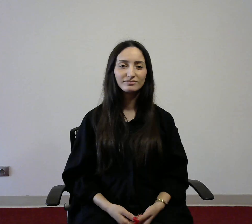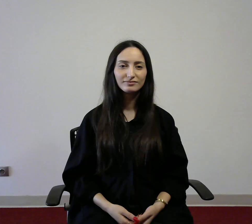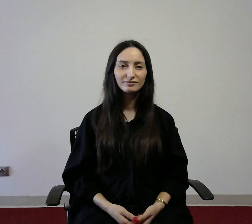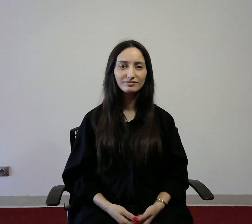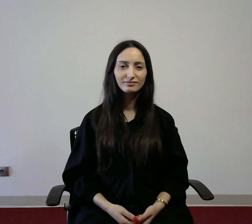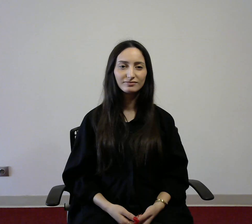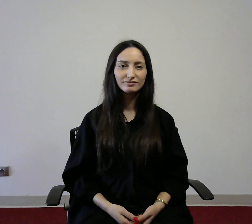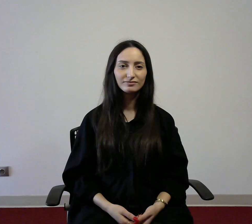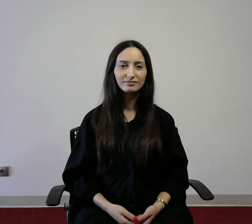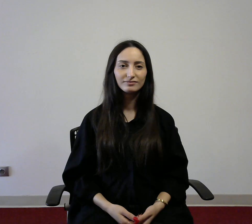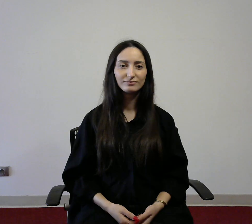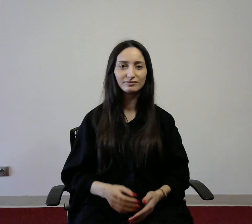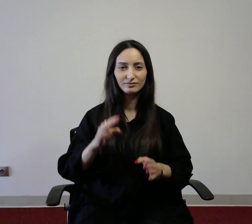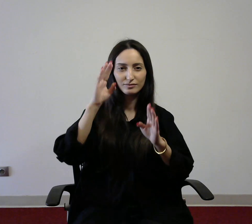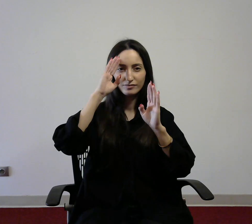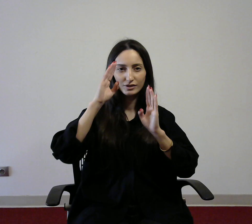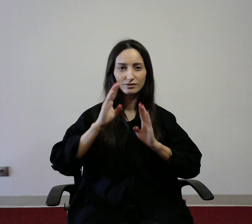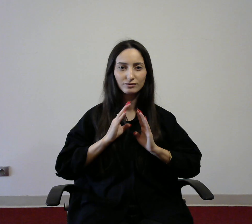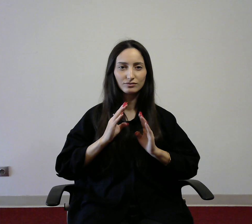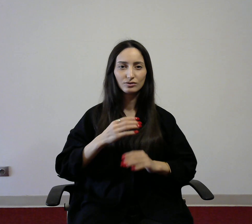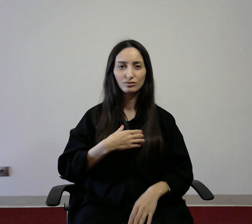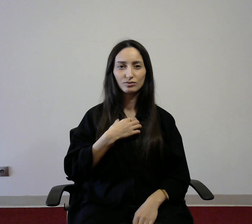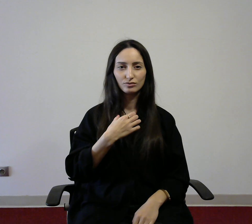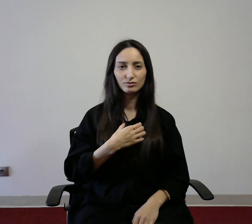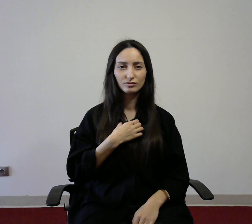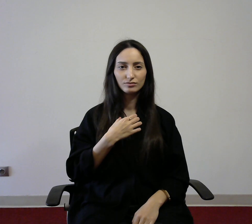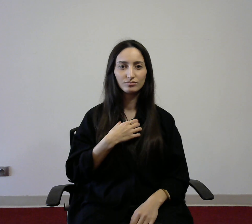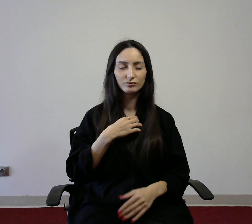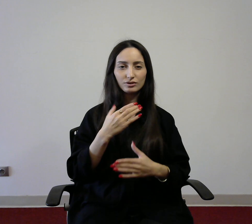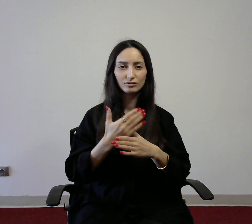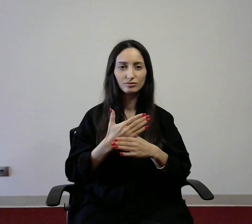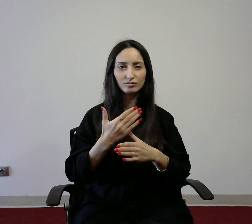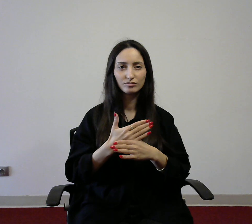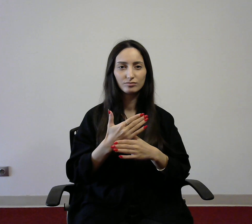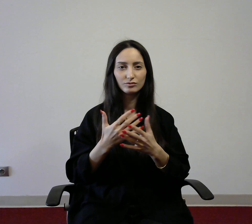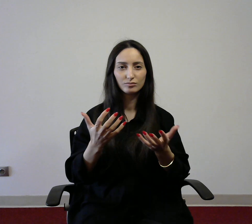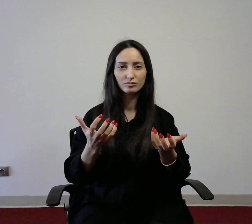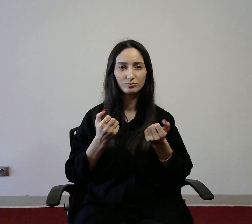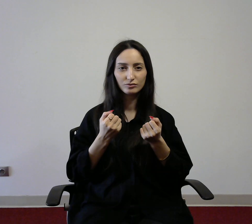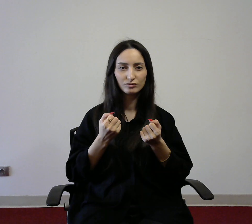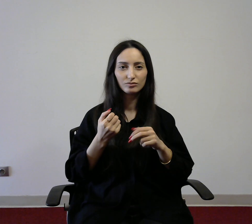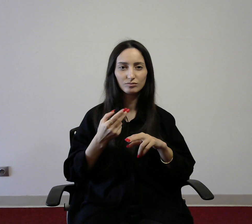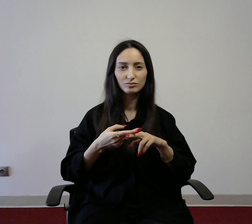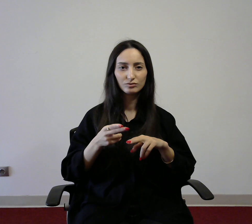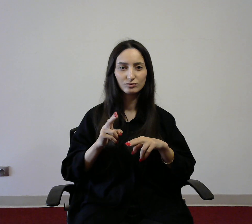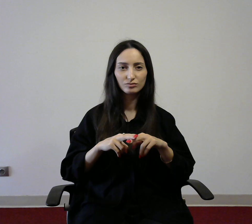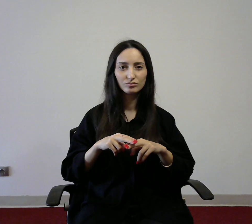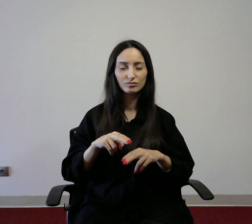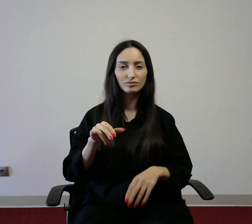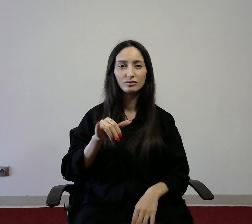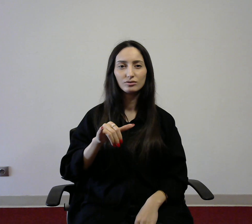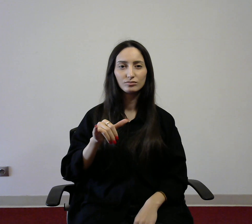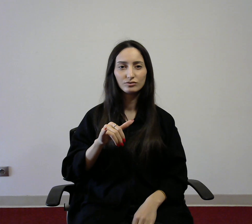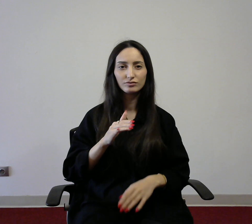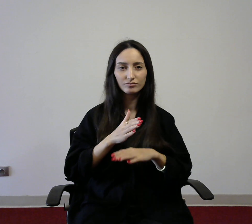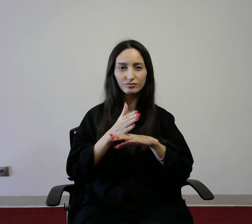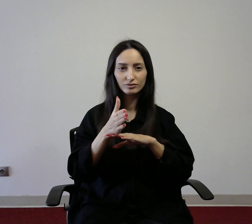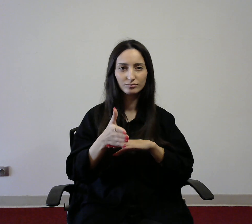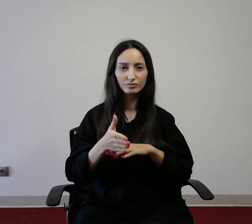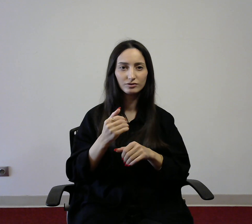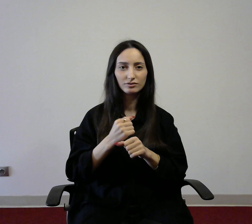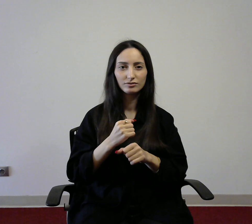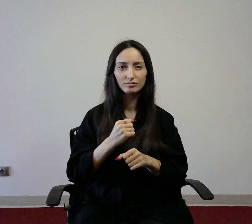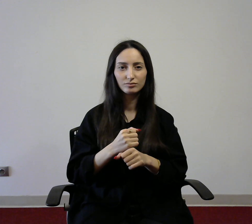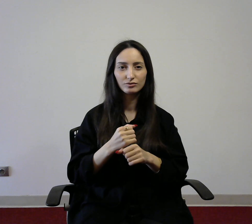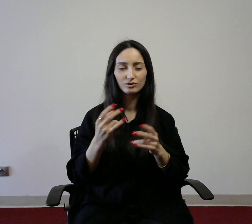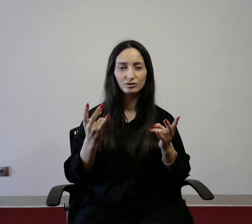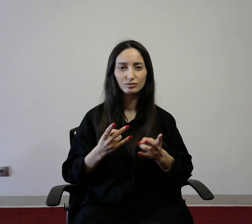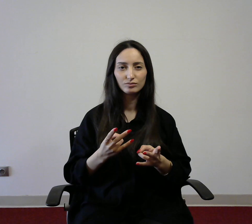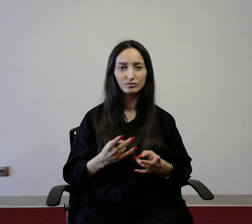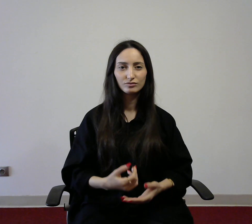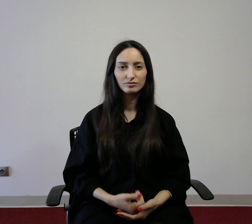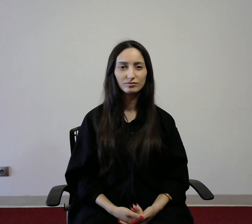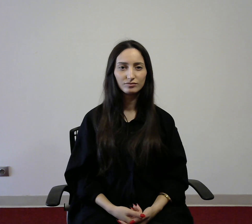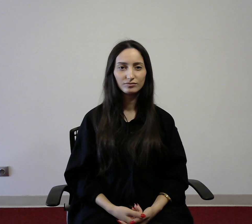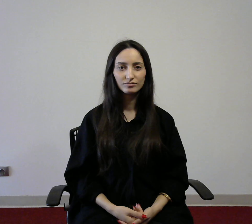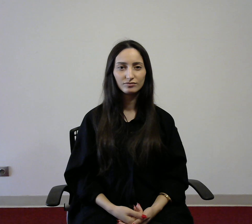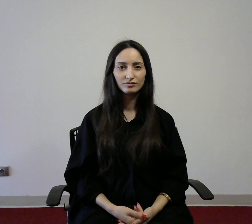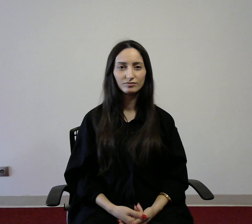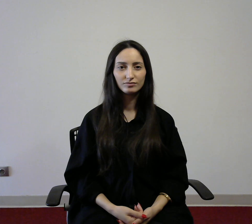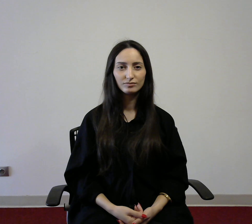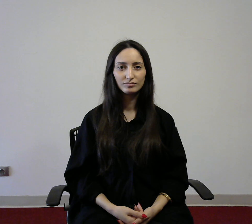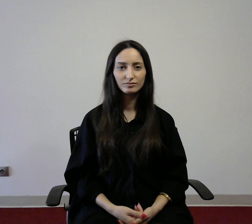Ünvanlı sosial yardım almaq üçün hara müraciət etmək lazımdır